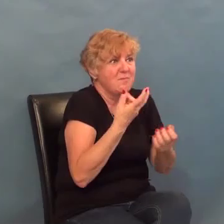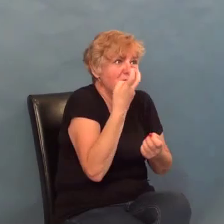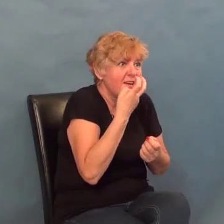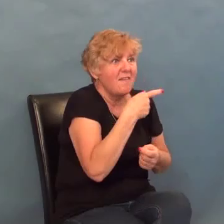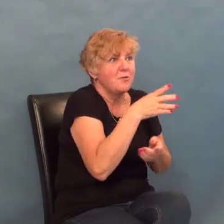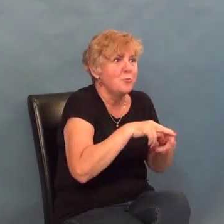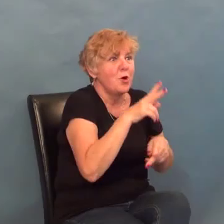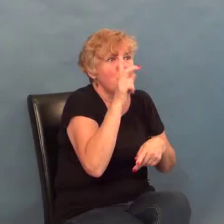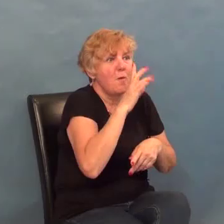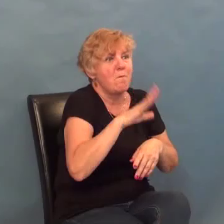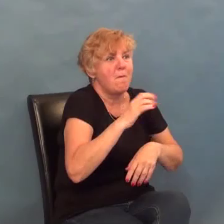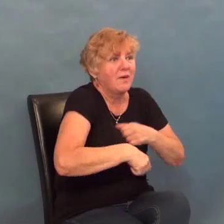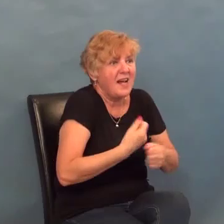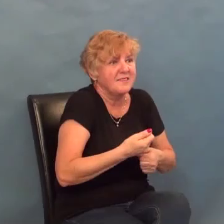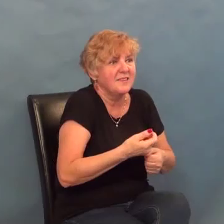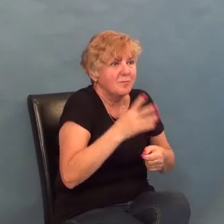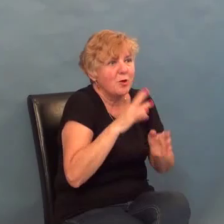Niektórzy ludzie mają pracę do osiemnastej.